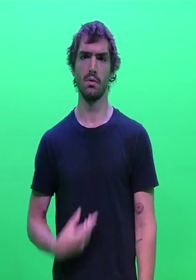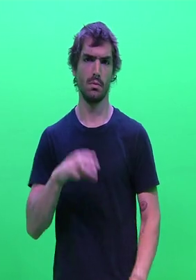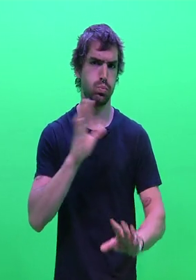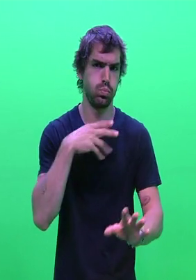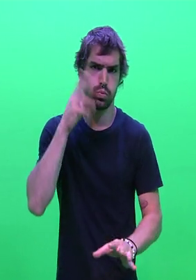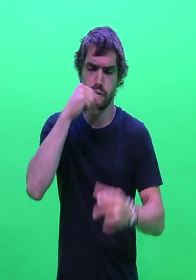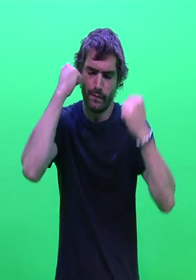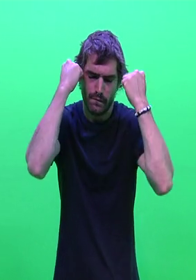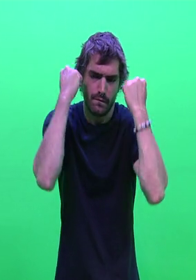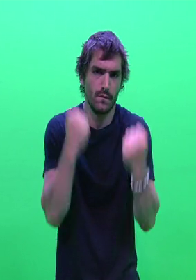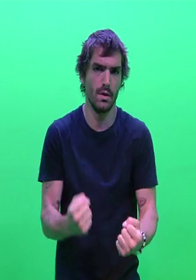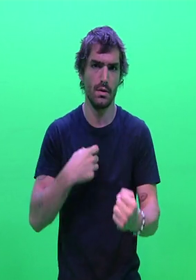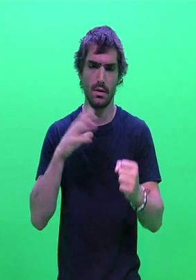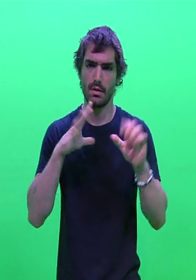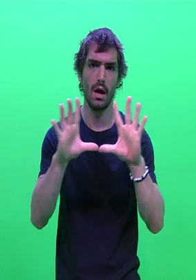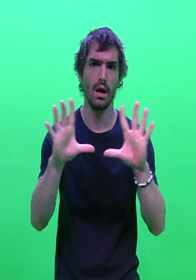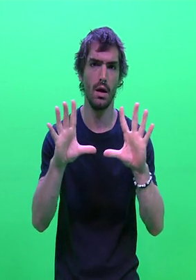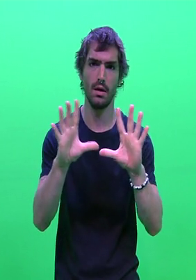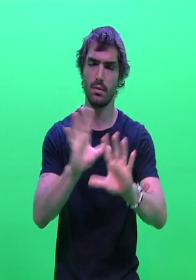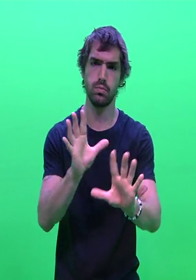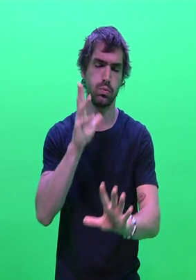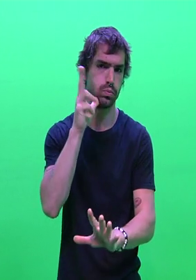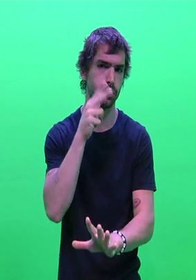És horrible, em fa molt de mal, un deu!